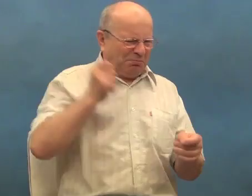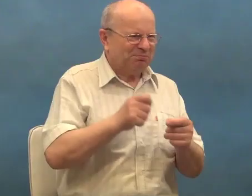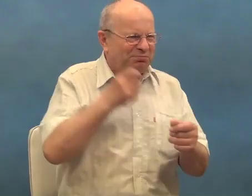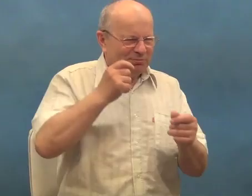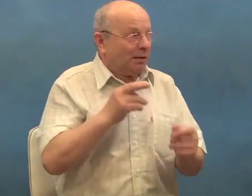Charlie Chaplin zauważył policjanta i nie mógł już tak robić.